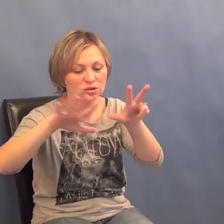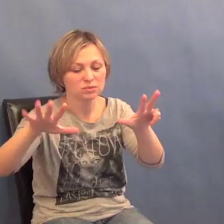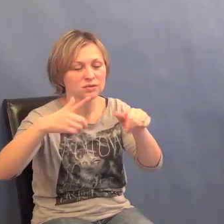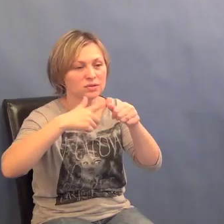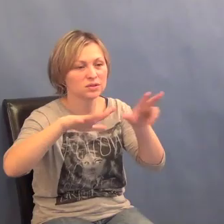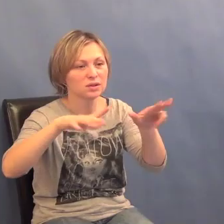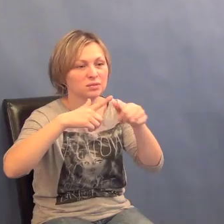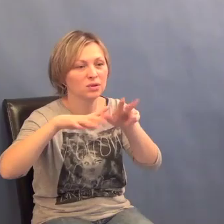Dwudziesty ósmy, dwudziesty ósmy.